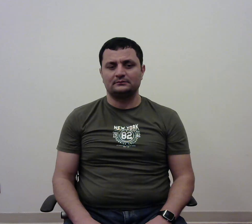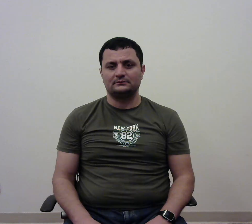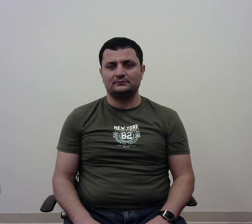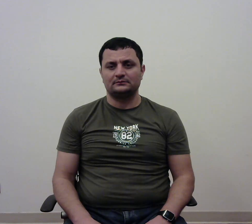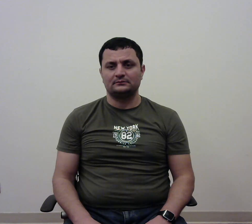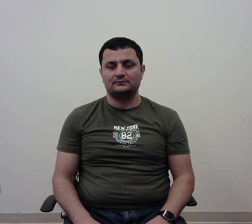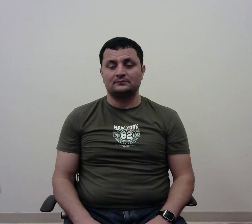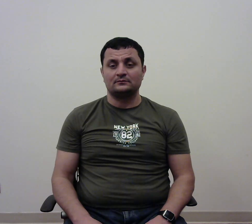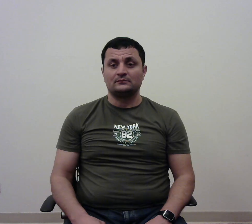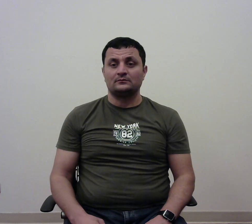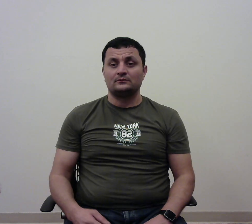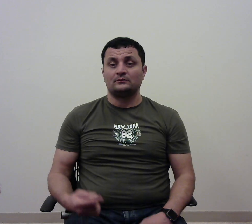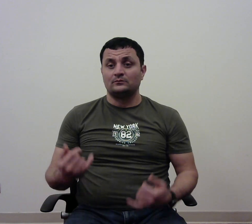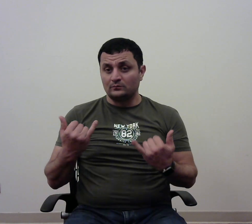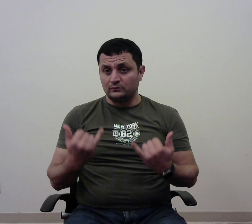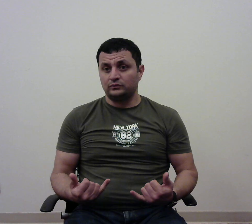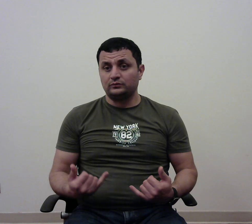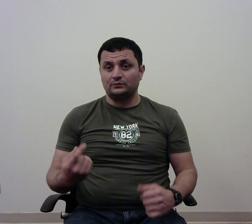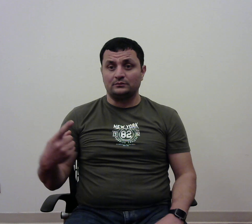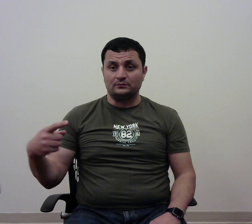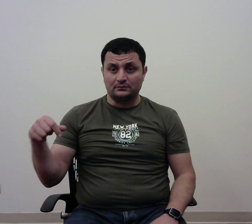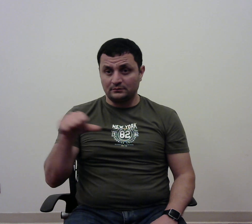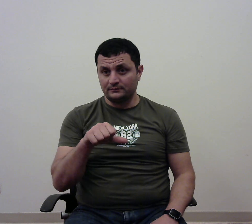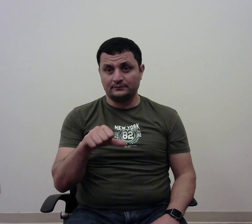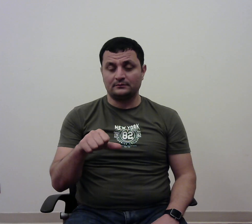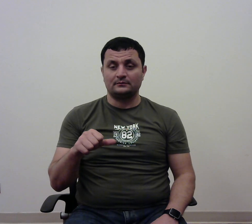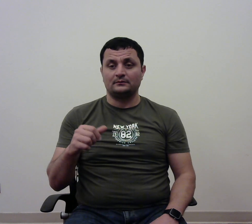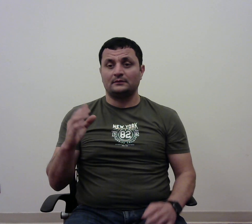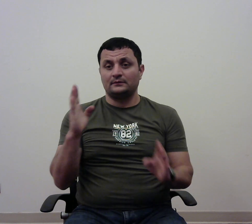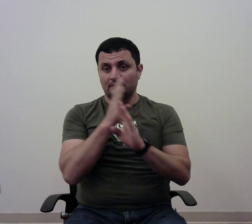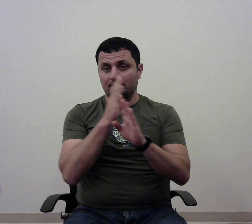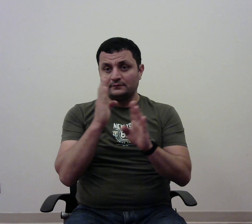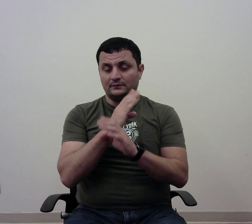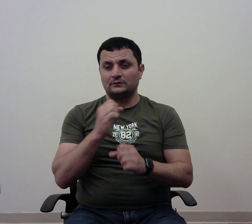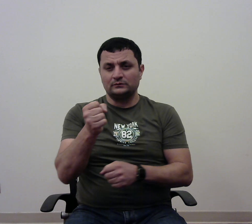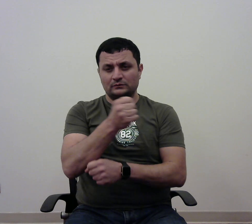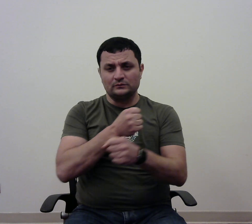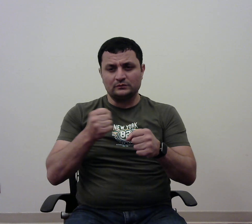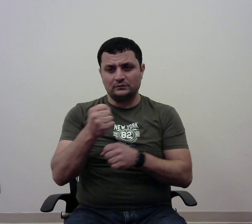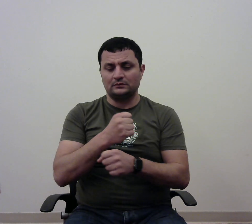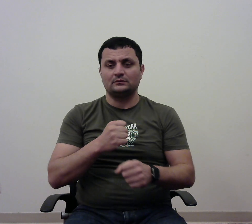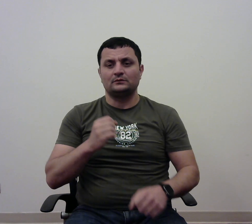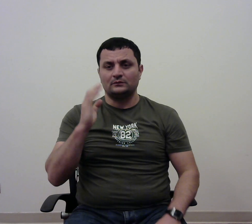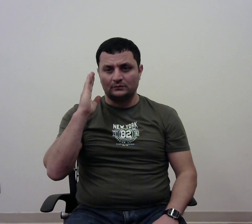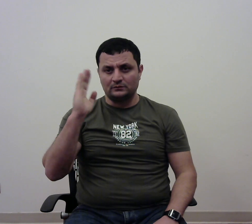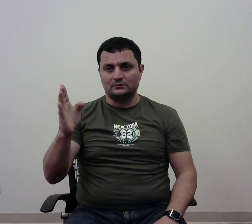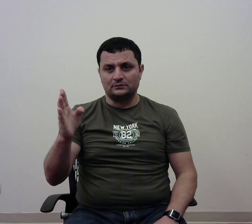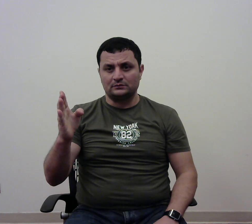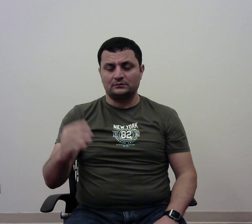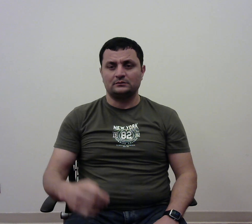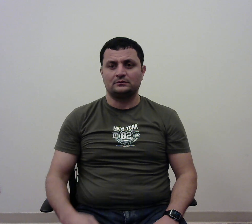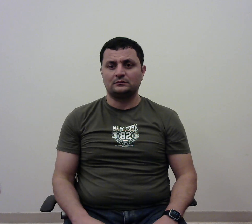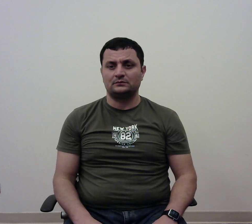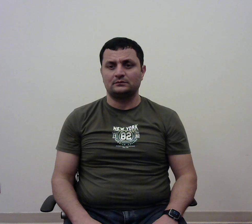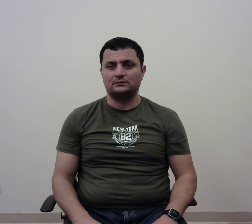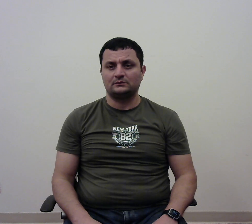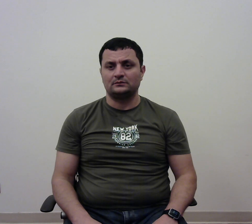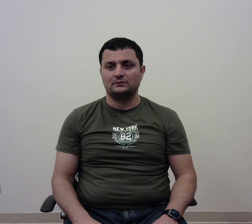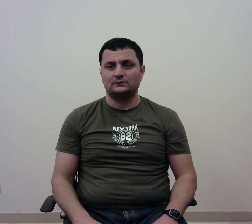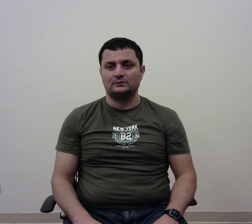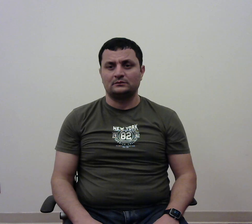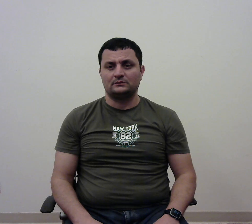Bu həftə hava küləkli olacaq